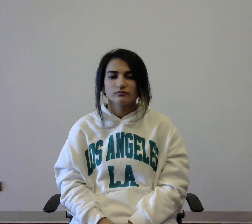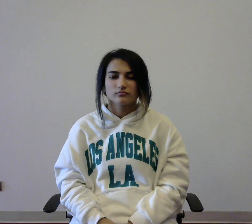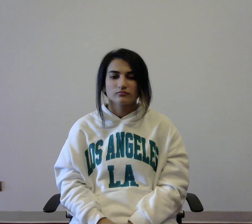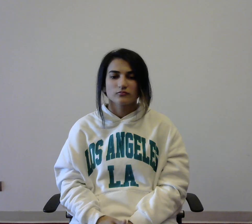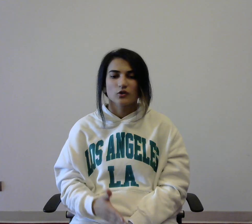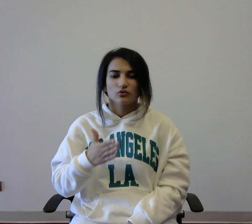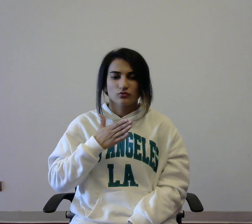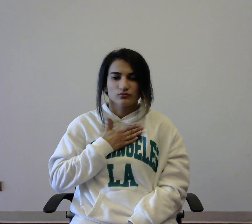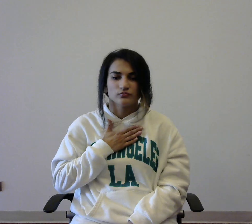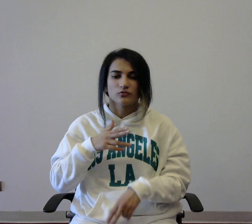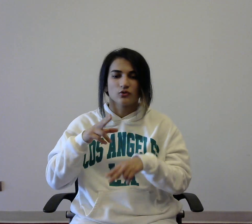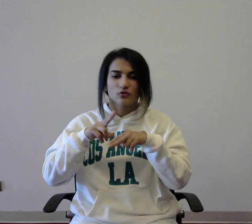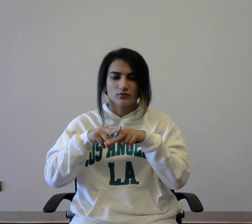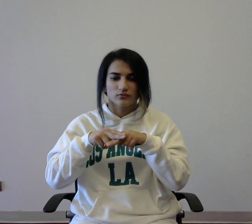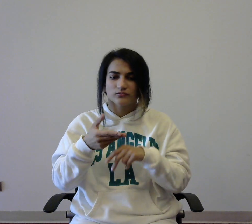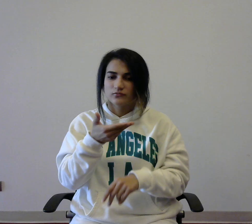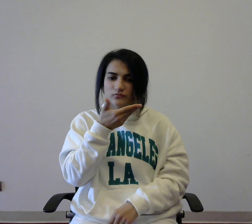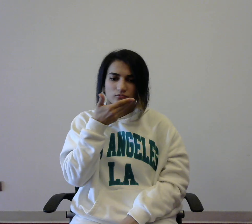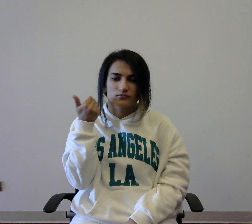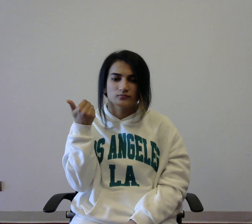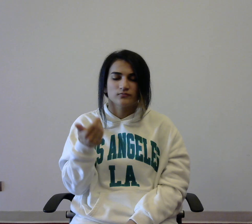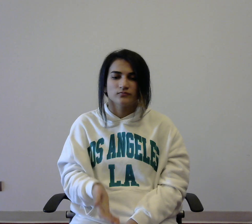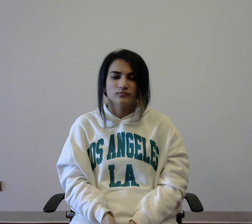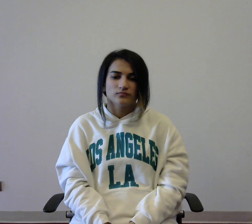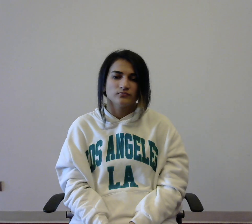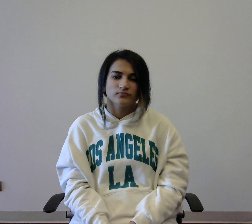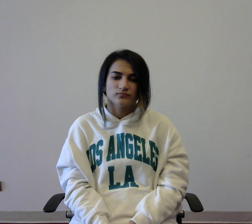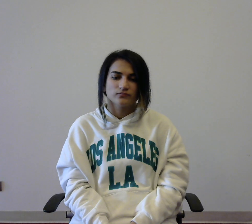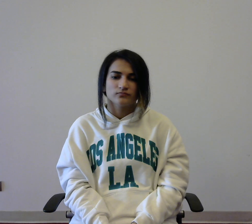Mənim şəxsiyyət vəsiqəm yoxdur